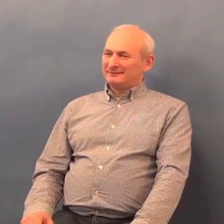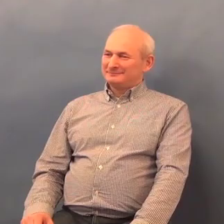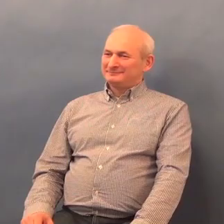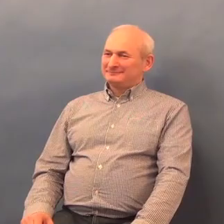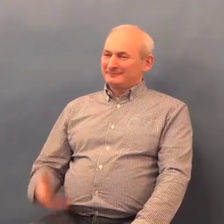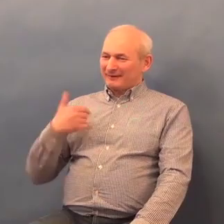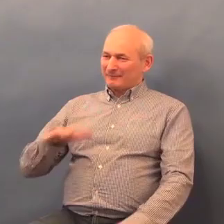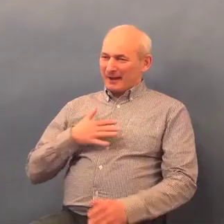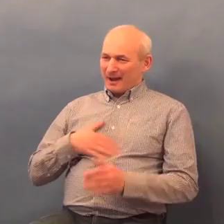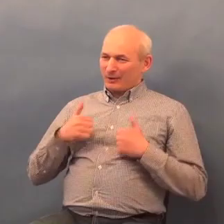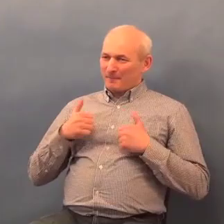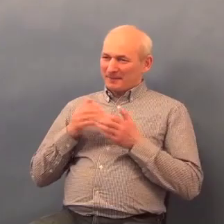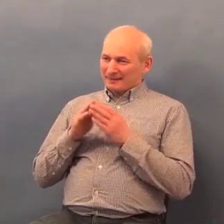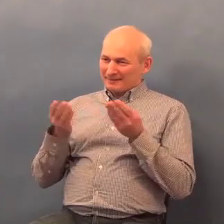Dawniej, jak byłem mały, to uwielbiałem czytać komiksy.